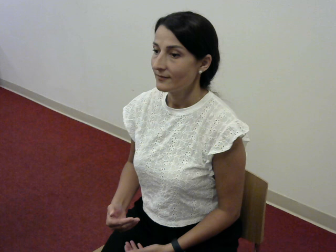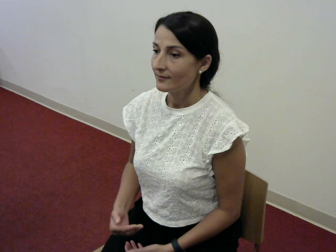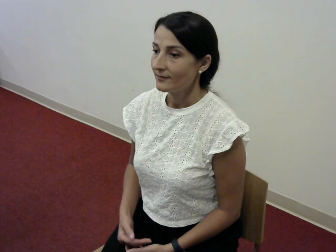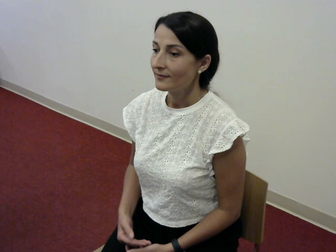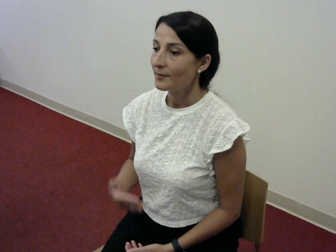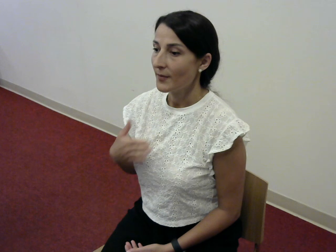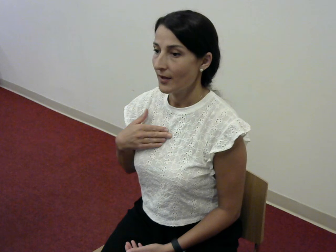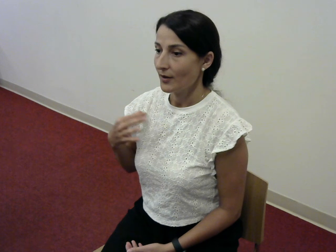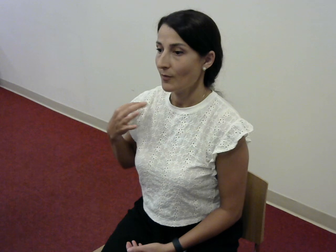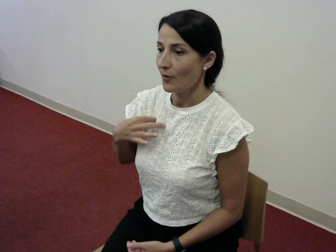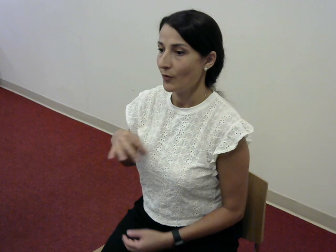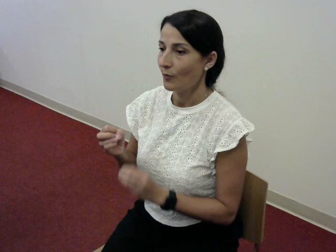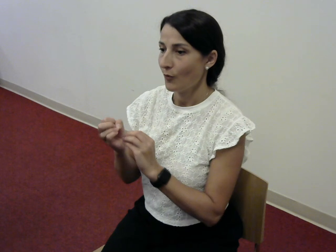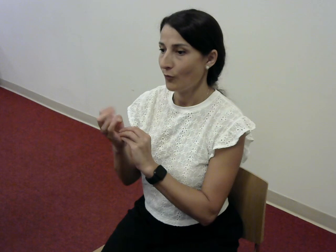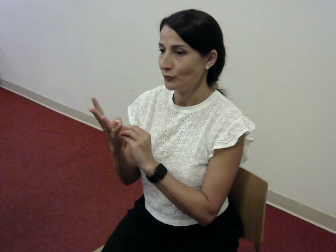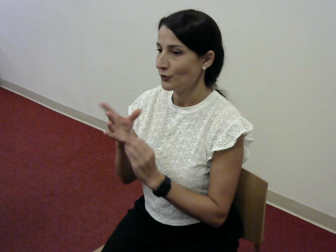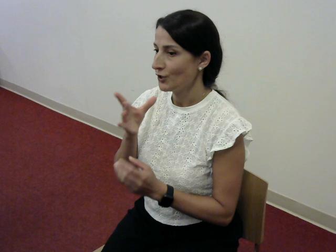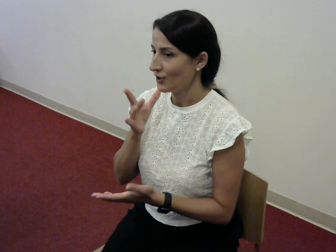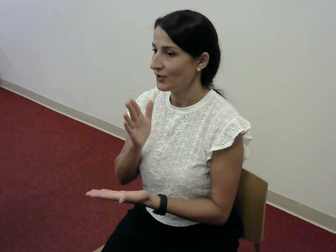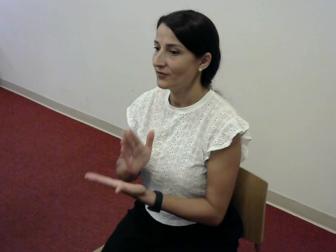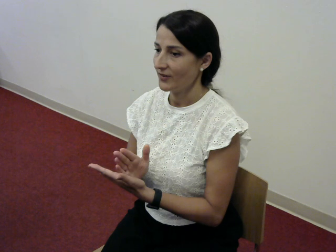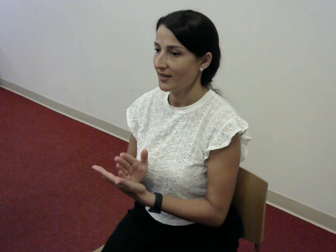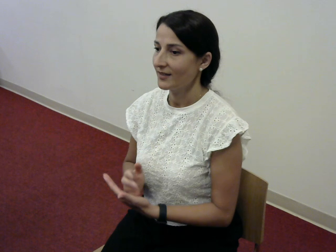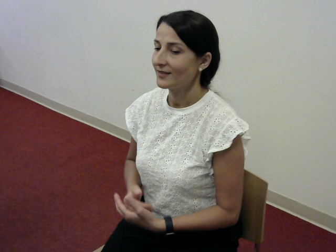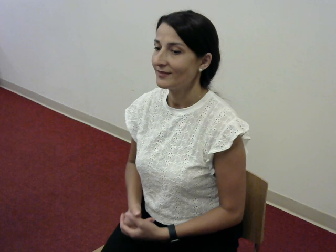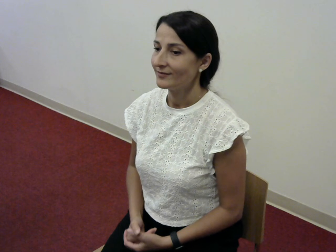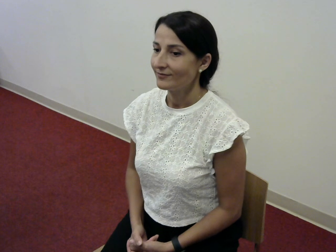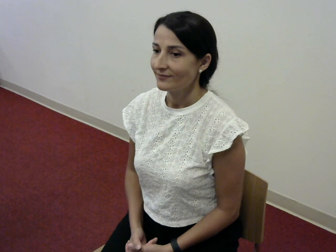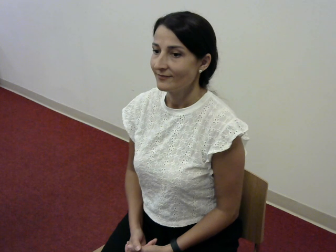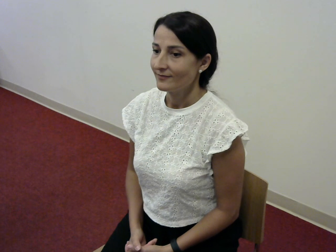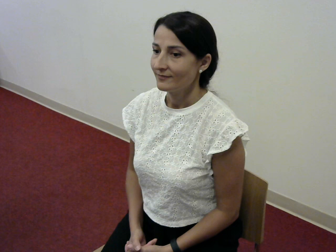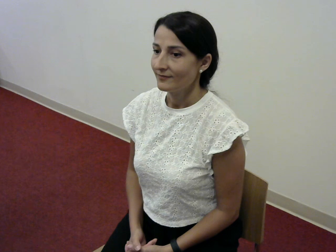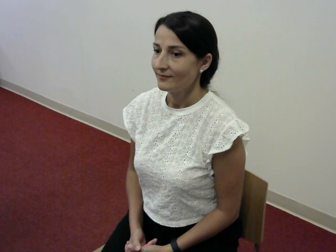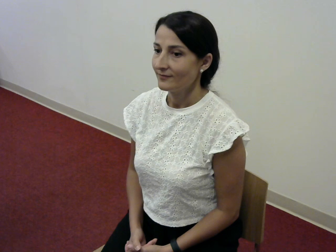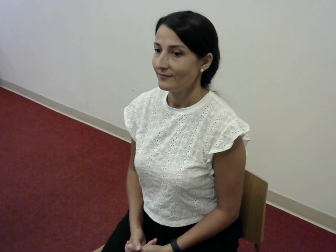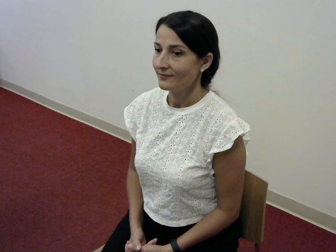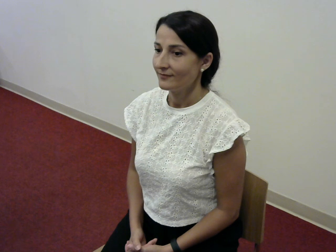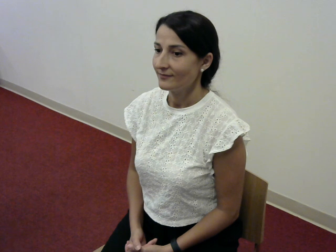Mənim oğlumun 14 yaşı var